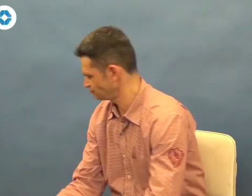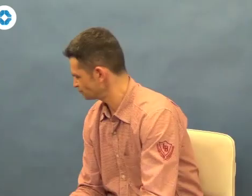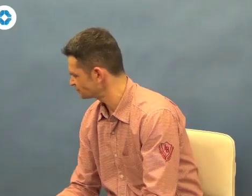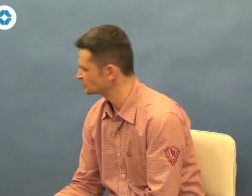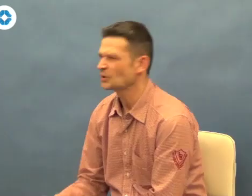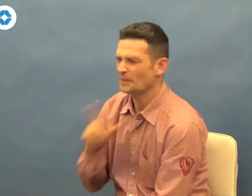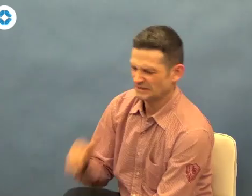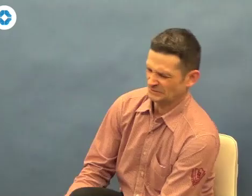Chłopiec pocierał bolącą nogę.